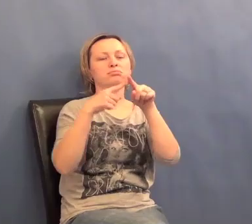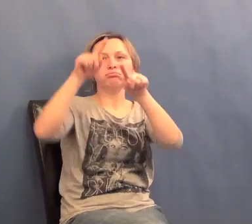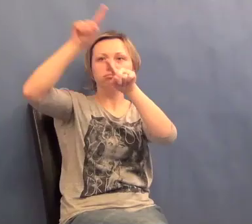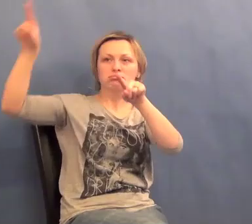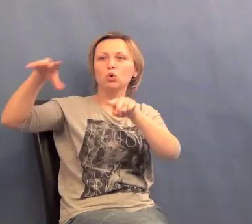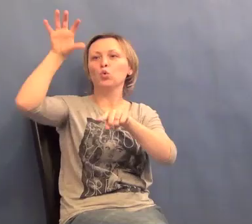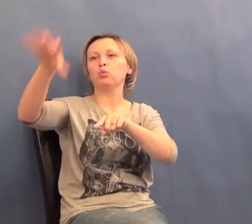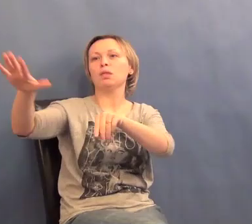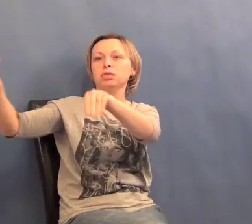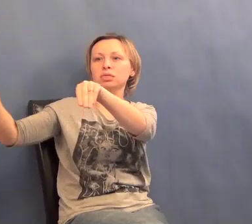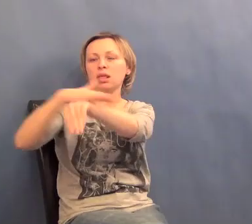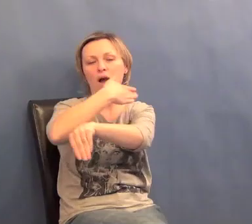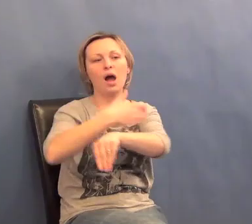Tam, gdzie jest ten znak to tam tylko nago.